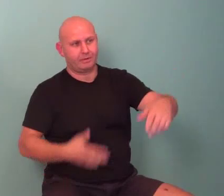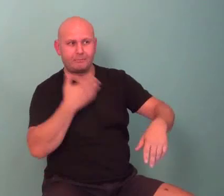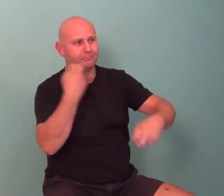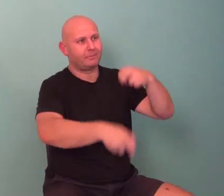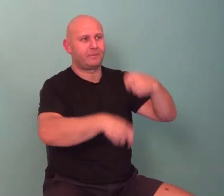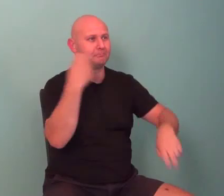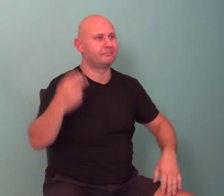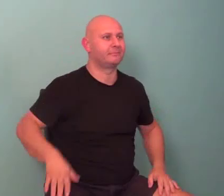Nie ma problemu.